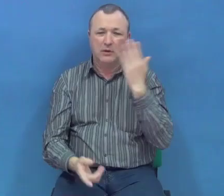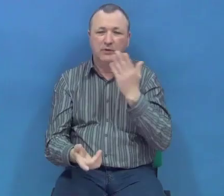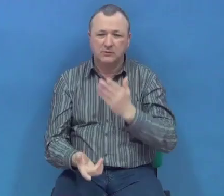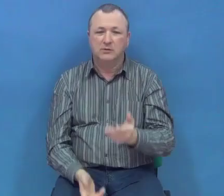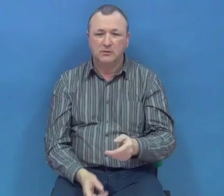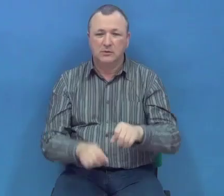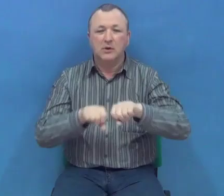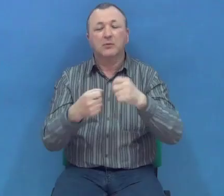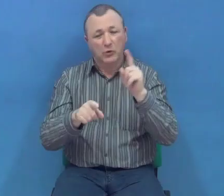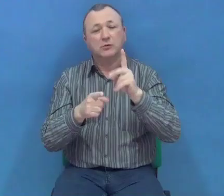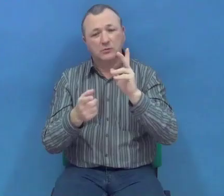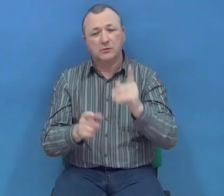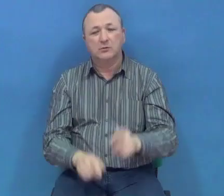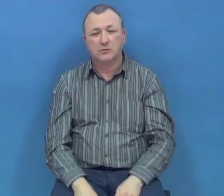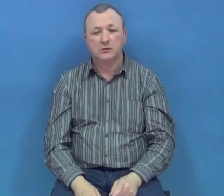Może zepsute.